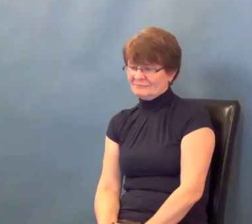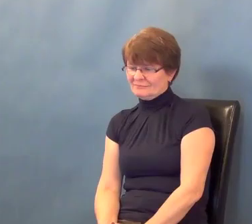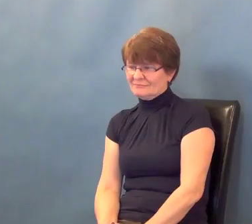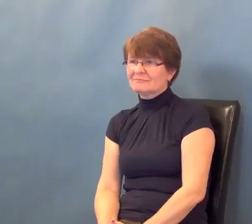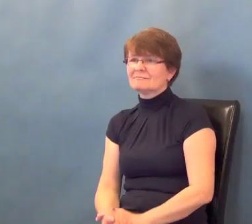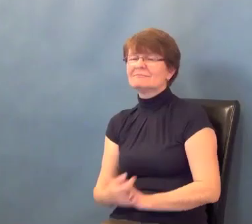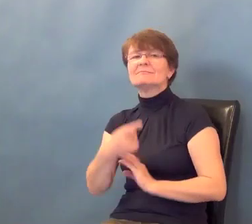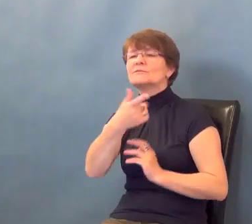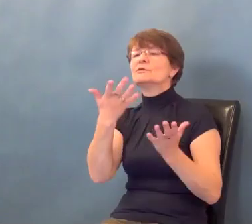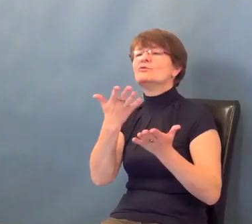Gdzie?